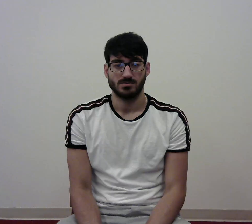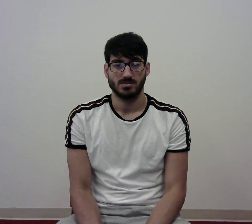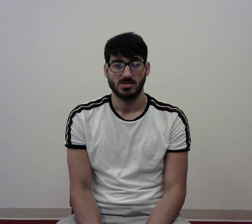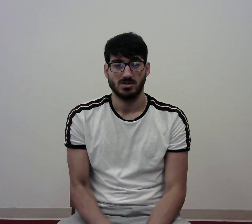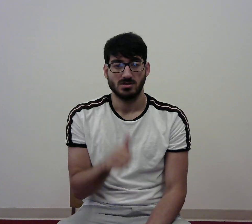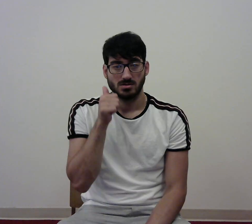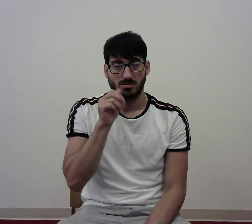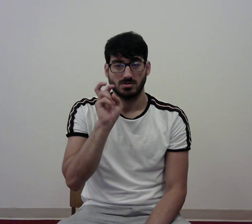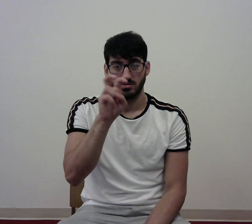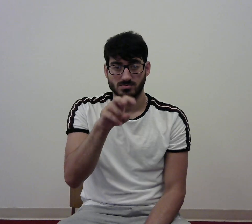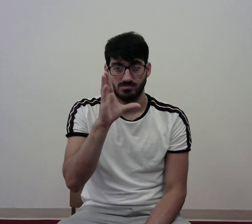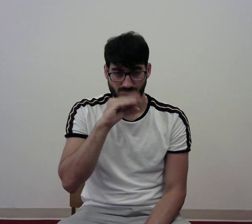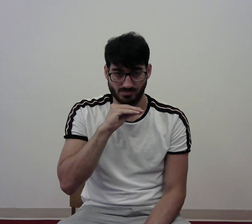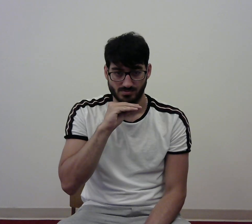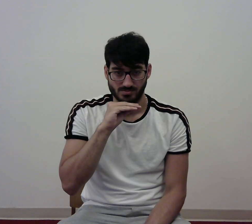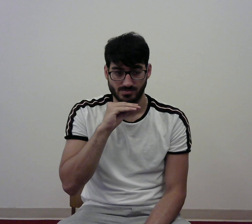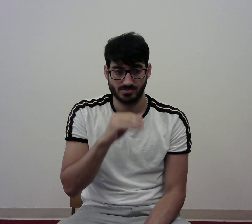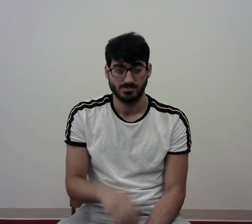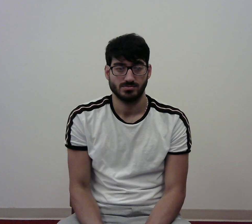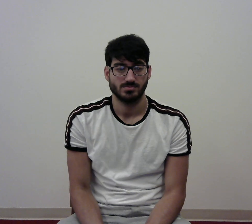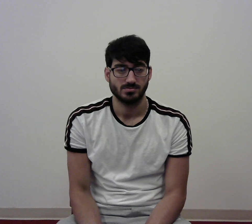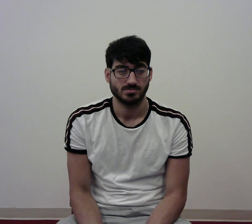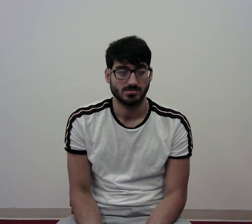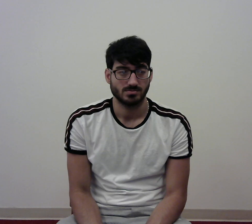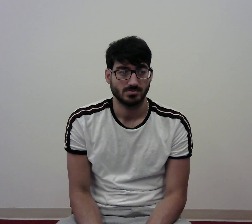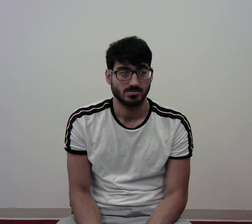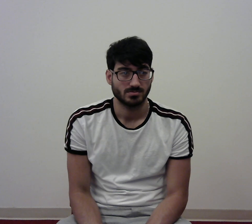Sabah gələ bilərəmmi?